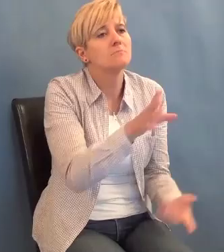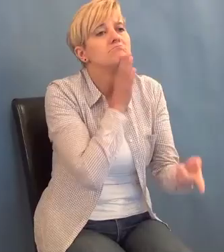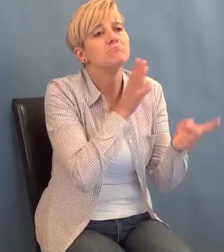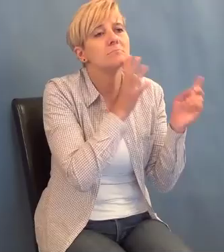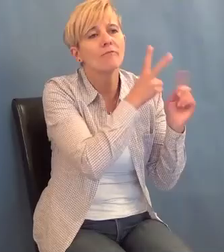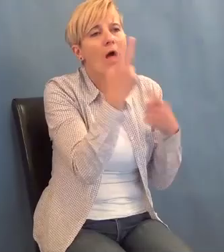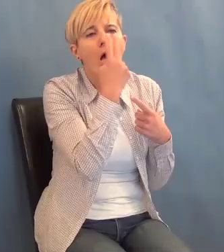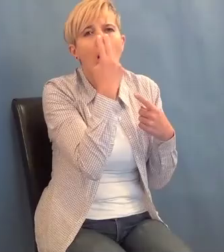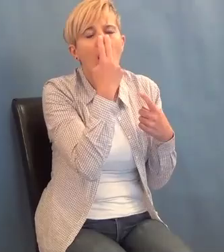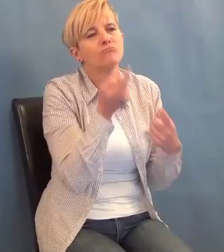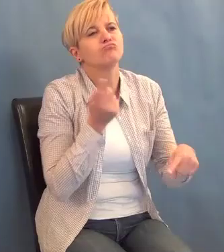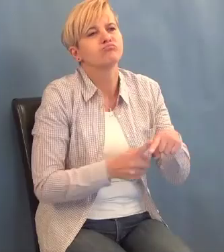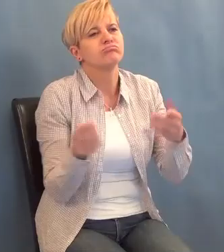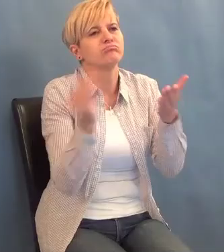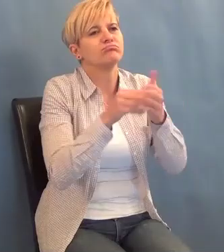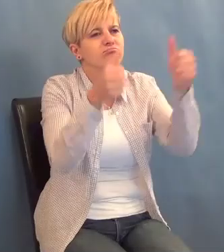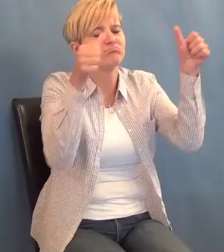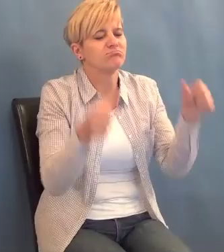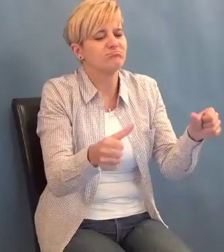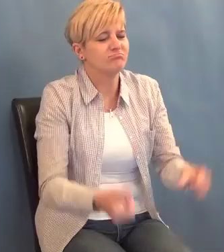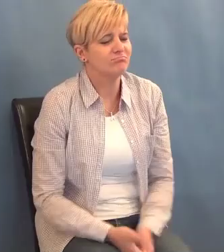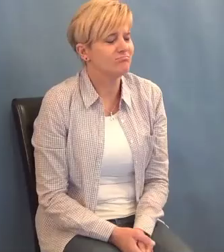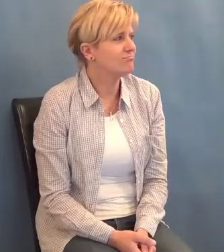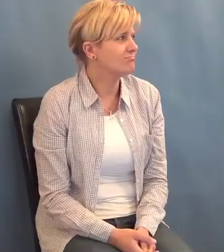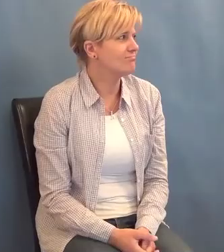Widziano, podobno, widziano, nie dla żartu postawili.